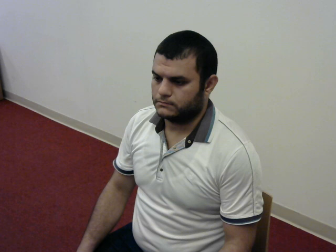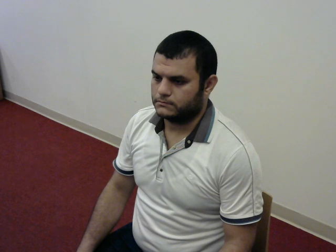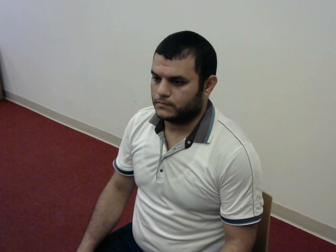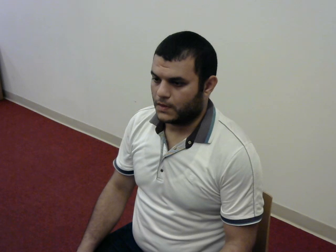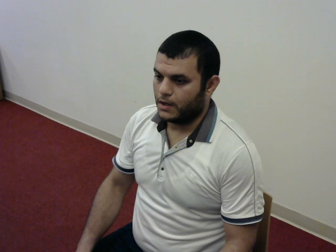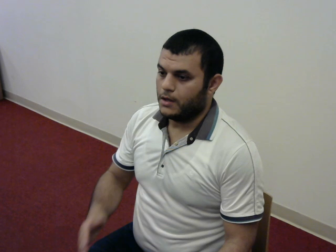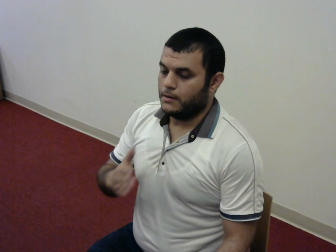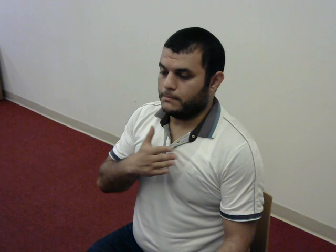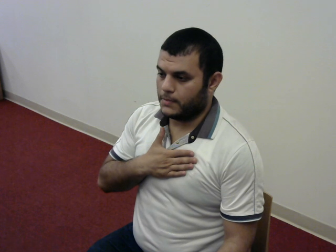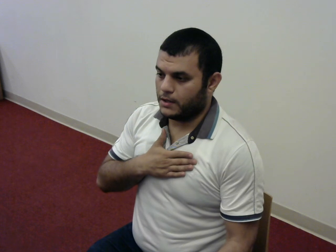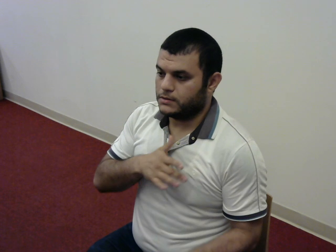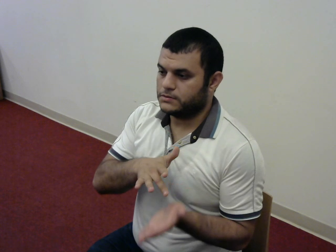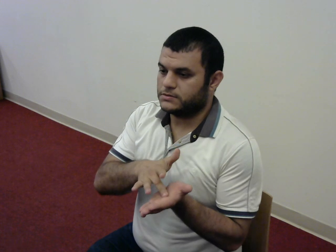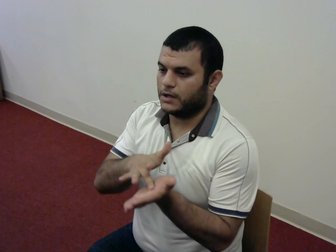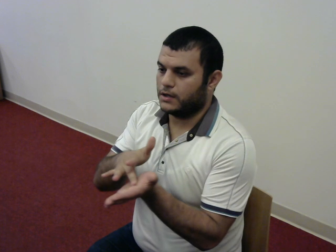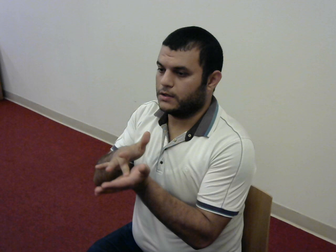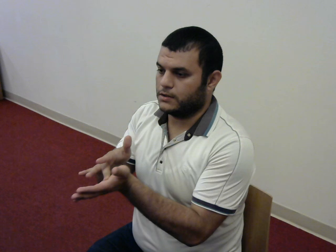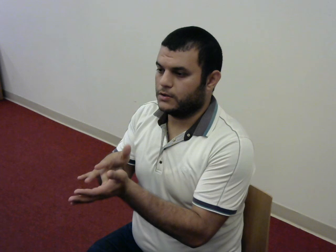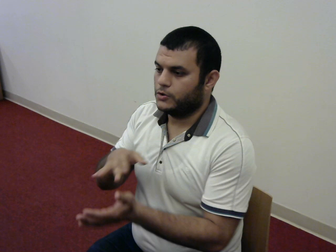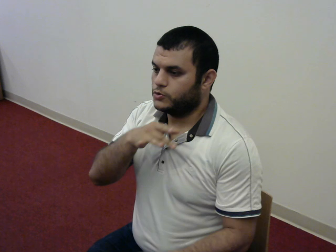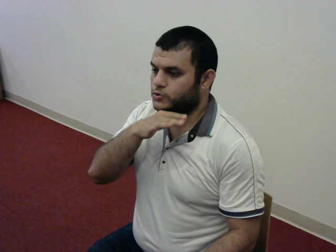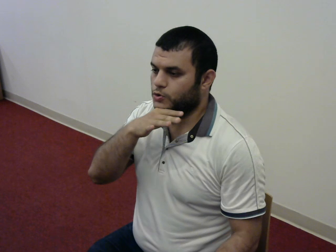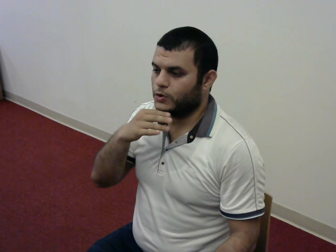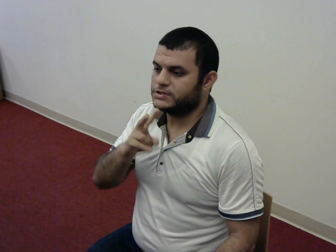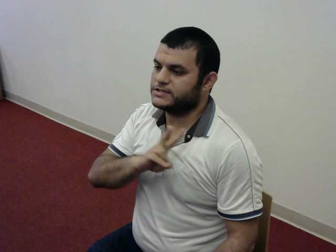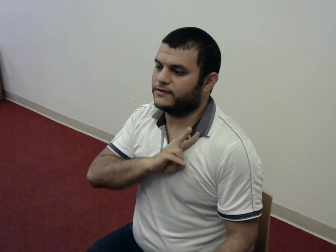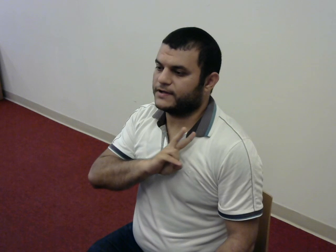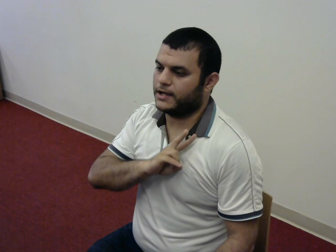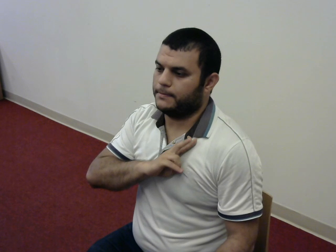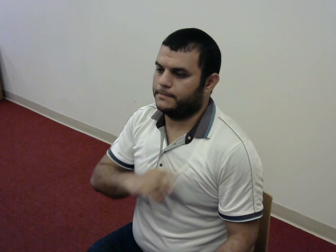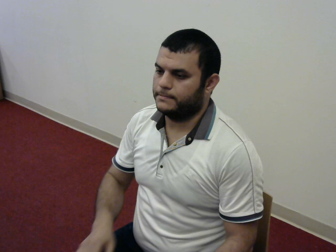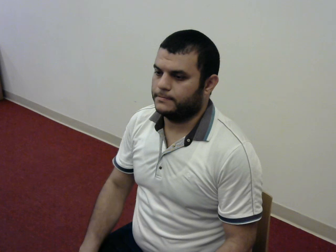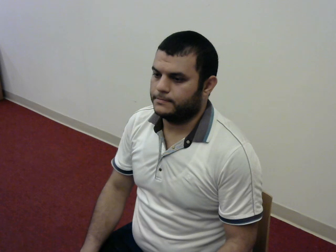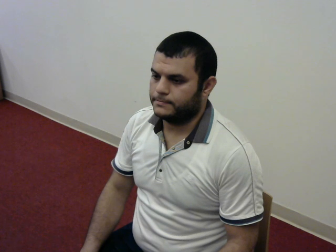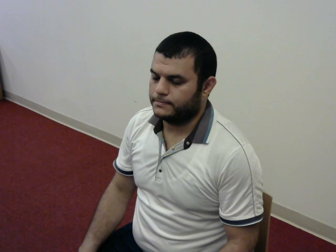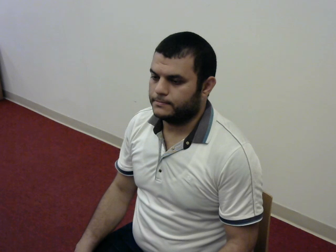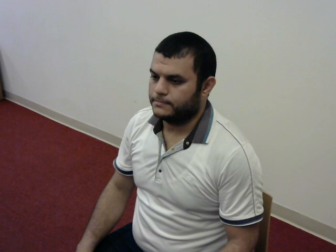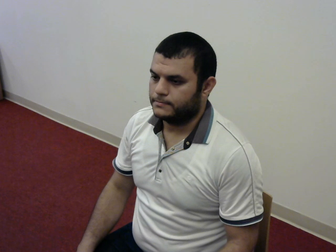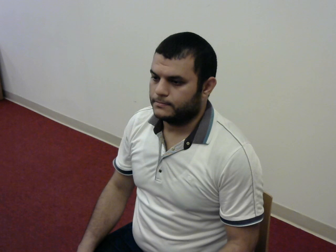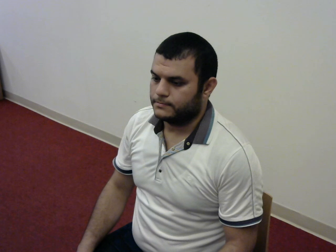Mən səyahət etməyi çox sevirəm